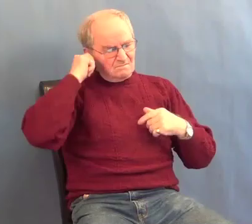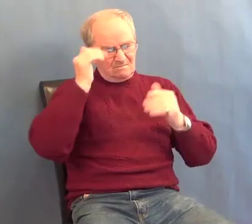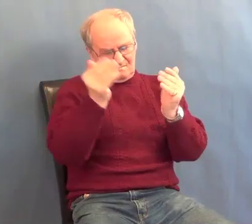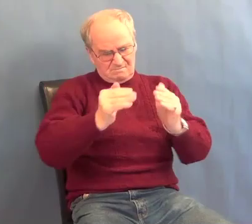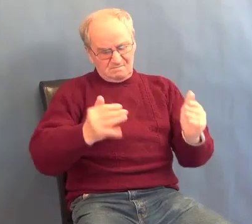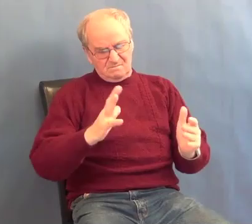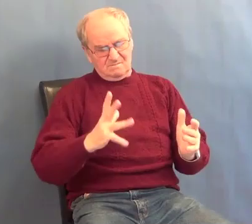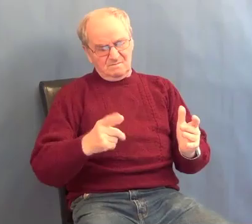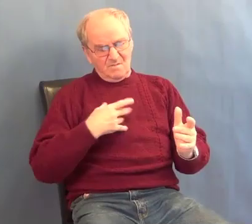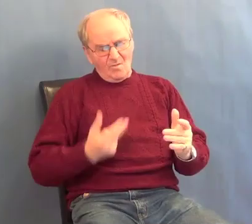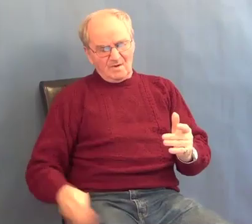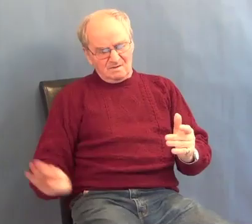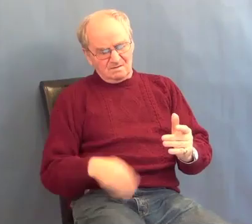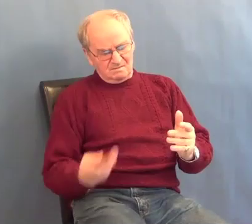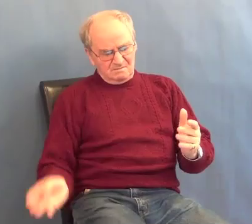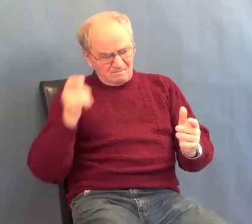Chciałbym kobietę o pięknych kształtach, a tu wije się ryba.